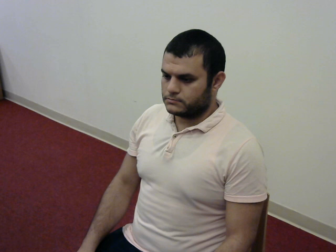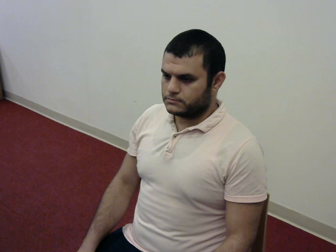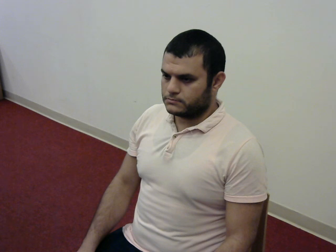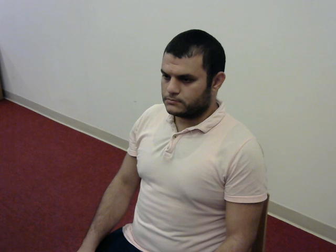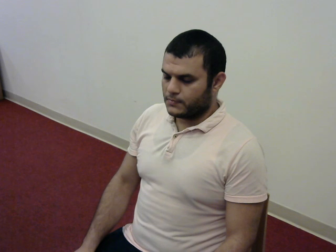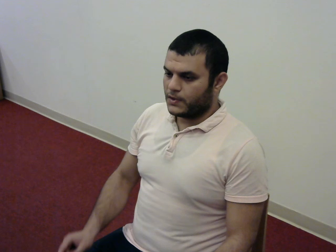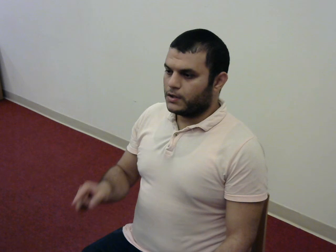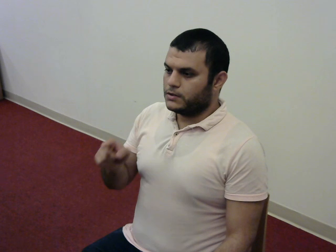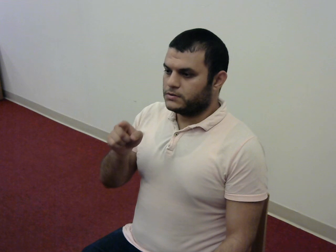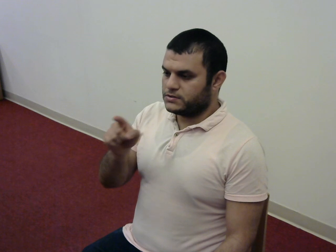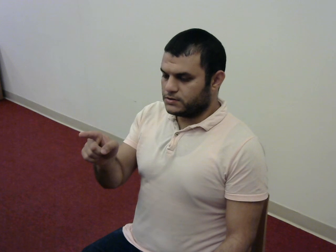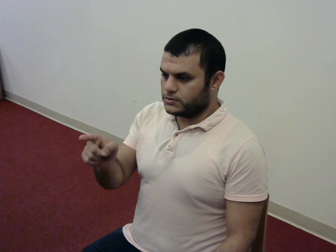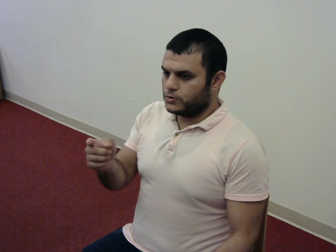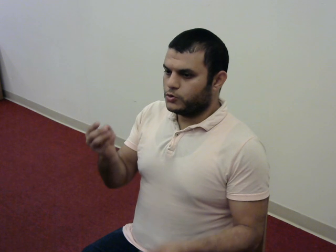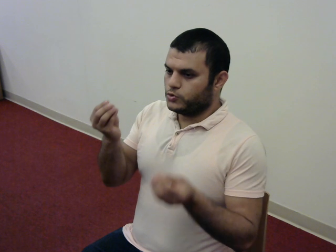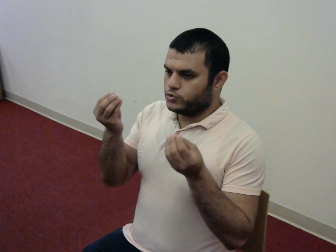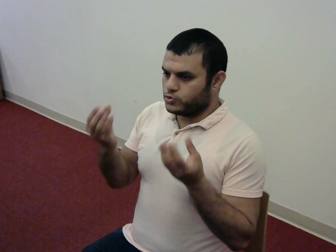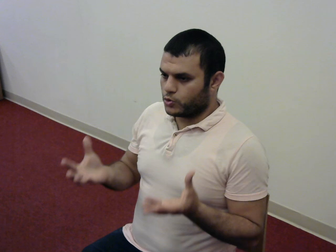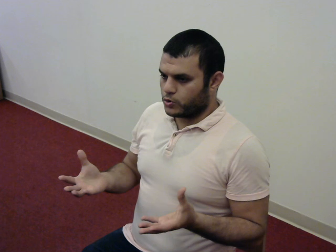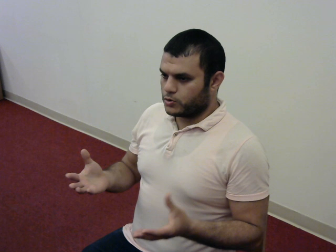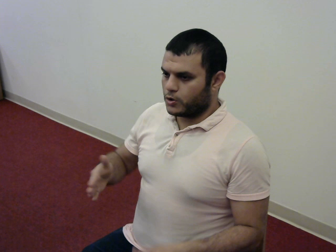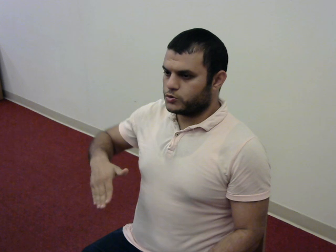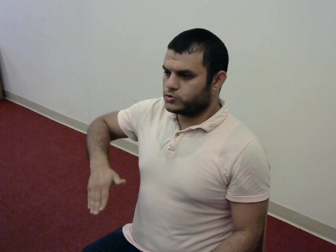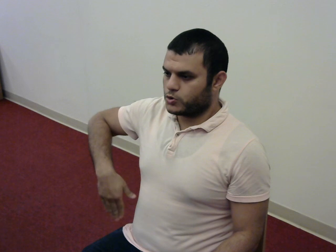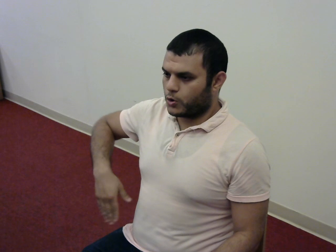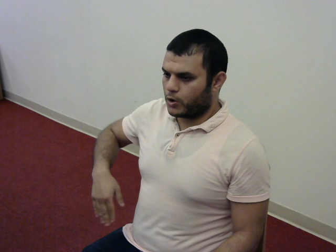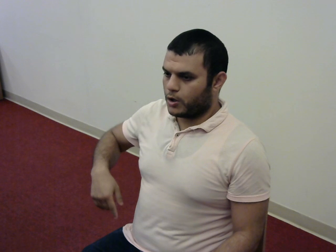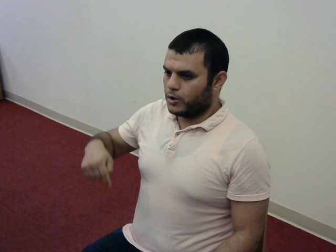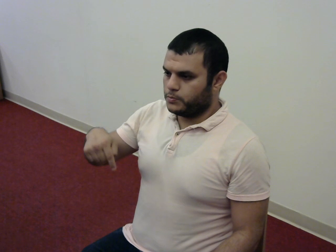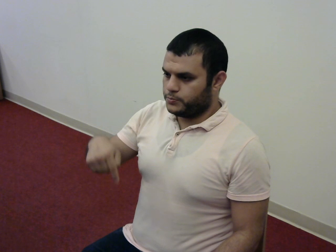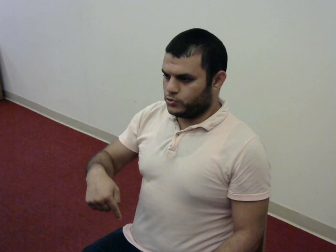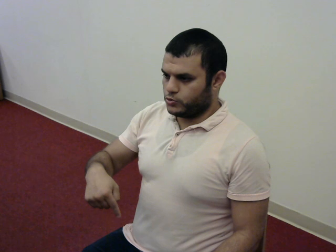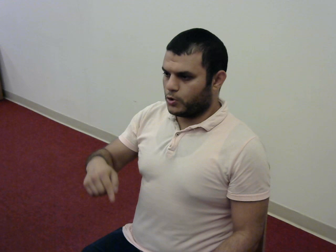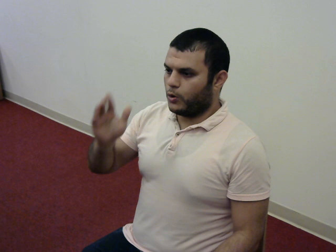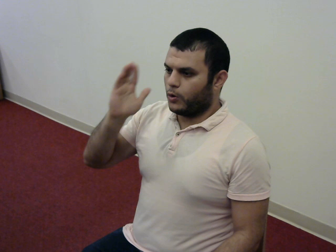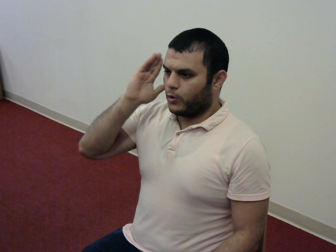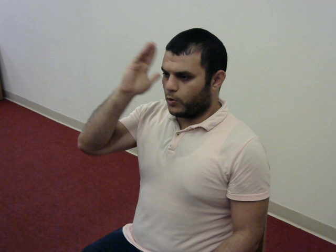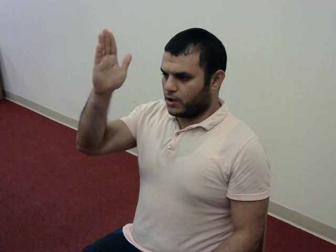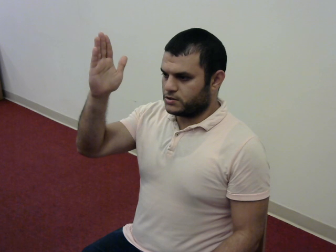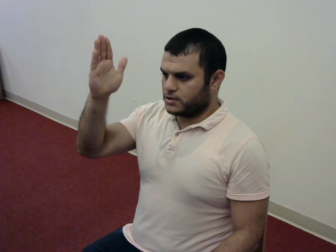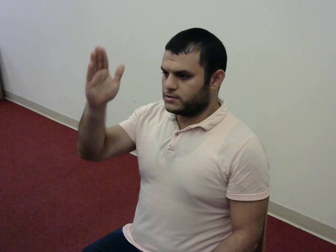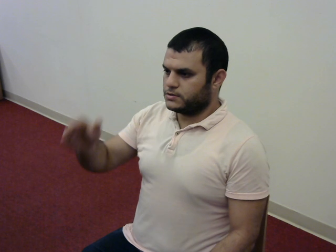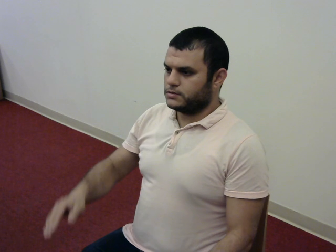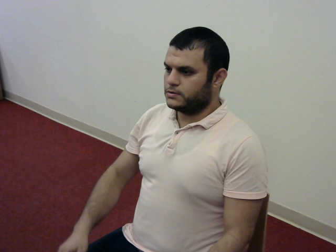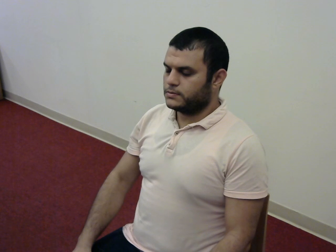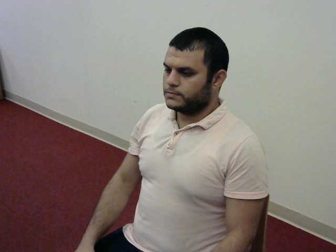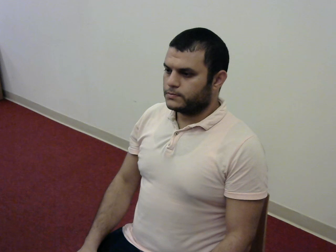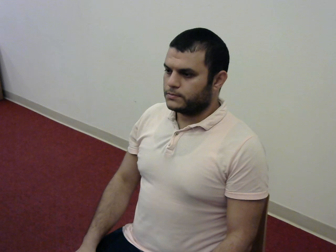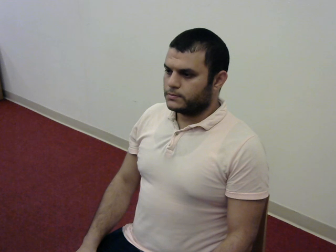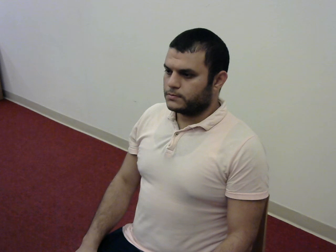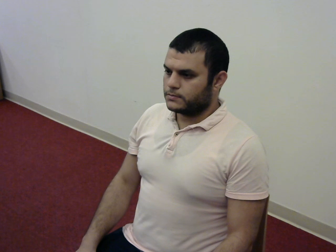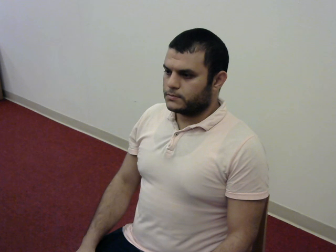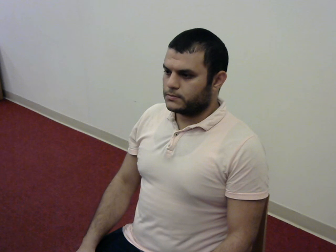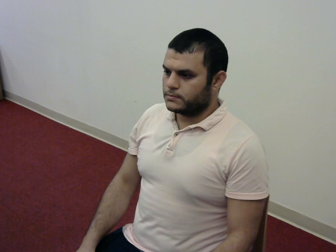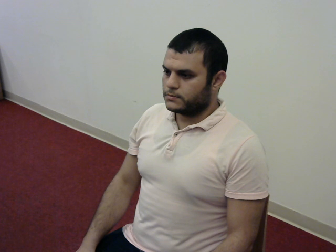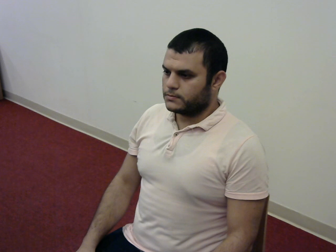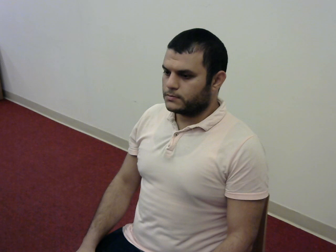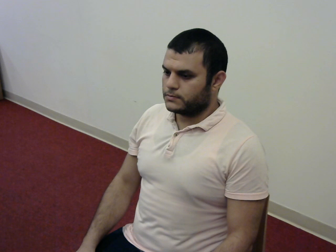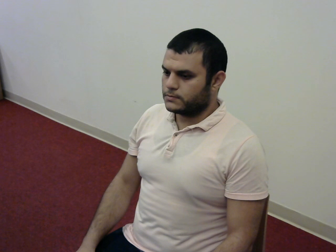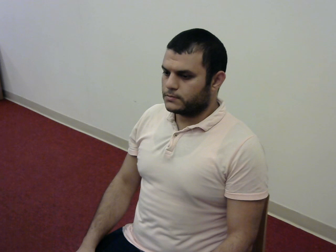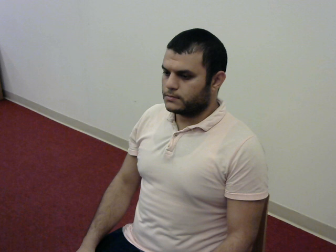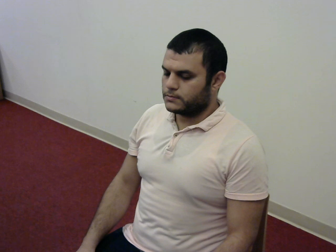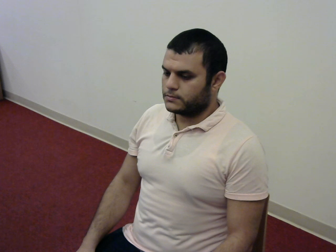Siz günortadan sonra burda olacaqsınızmı?